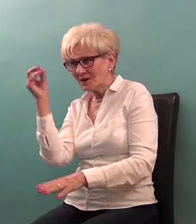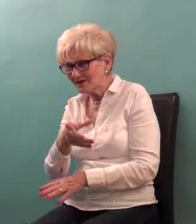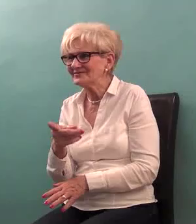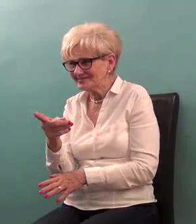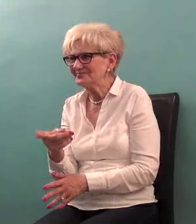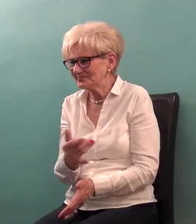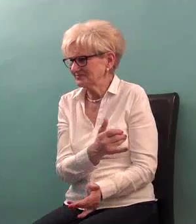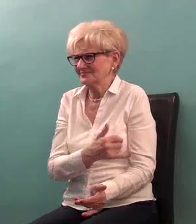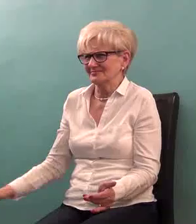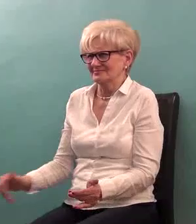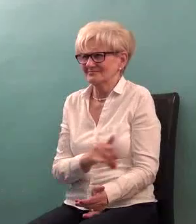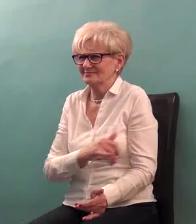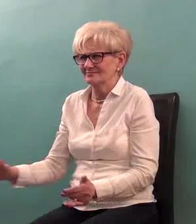Kopie go nogą kilka razy.